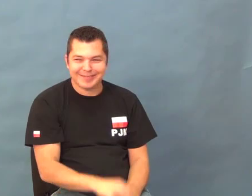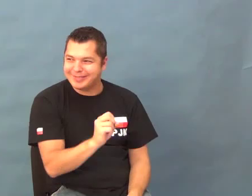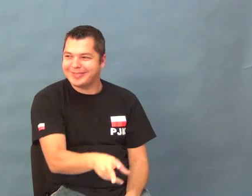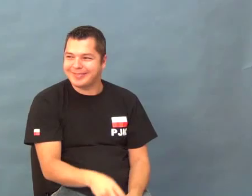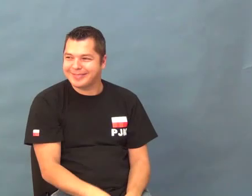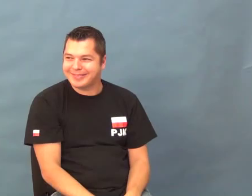Tak.